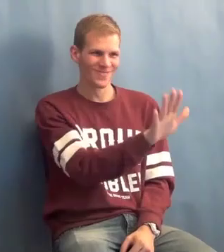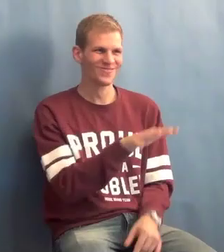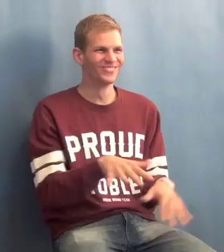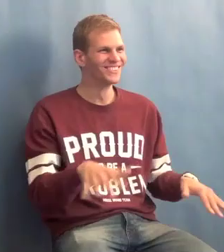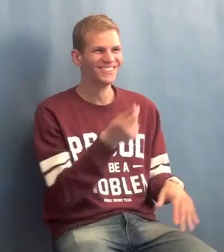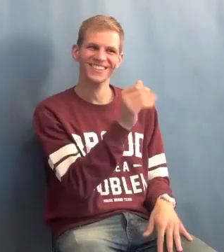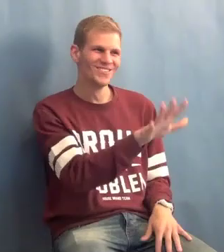Ty masz dużo pieniędzy.